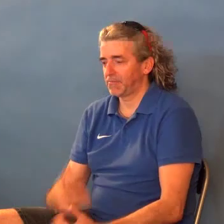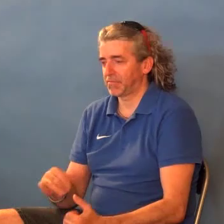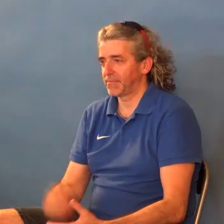Inaczej.